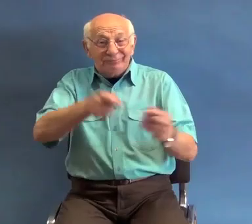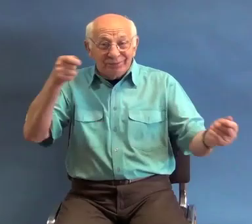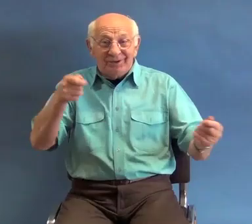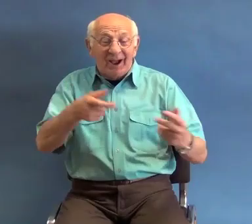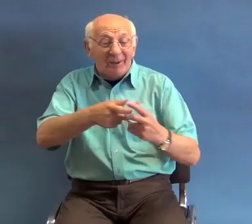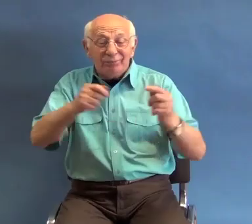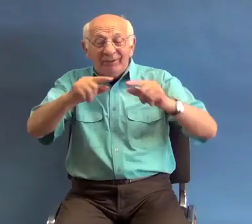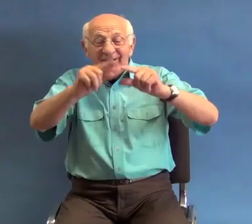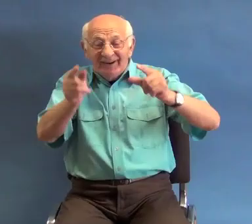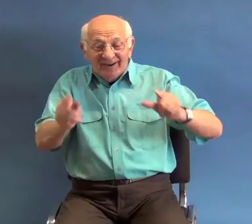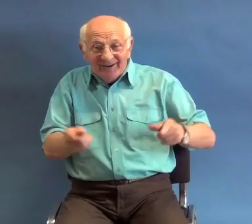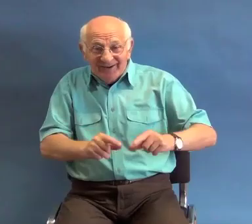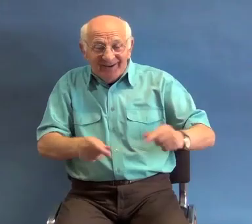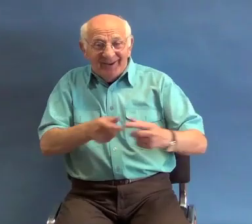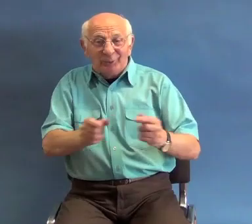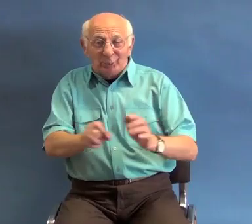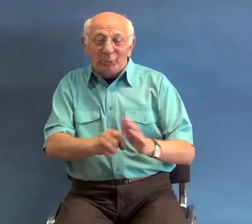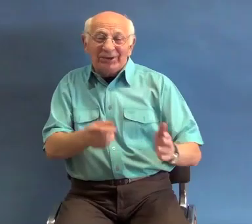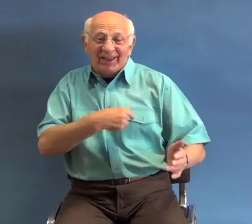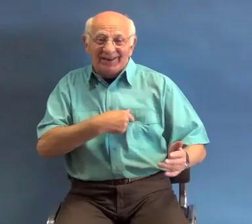Strzela z procy do serca.